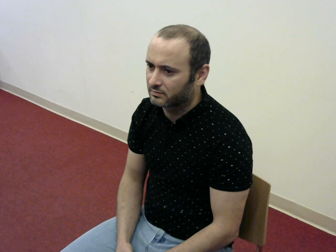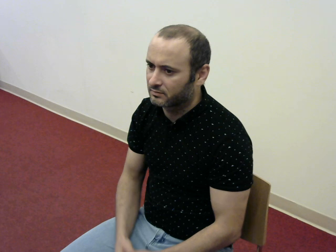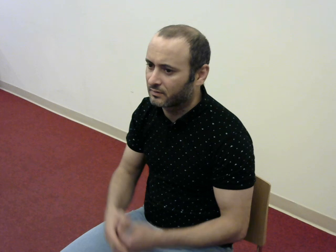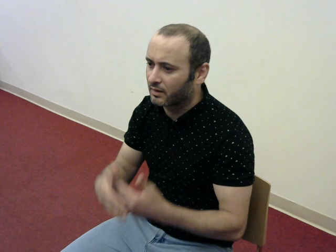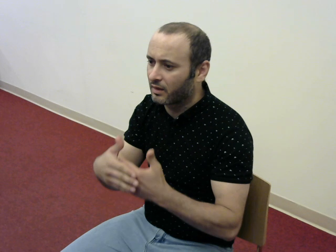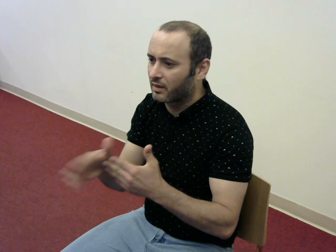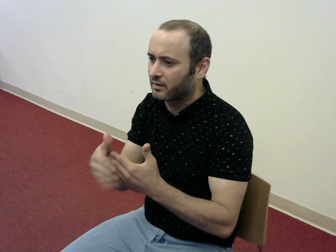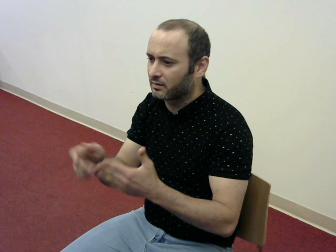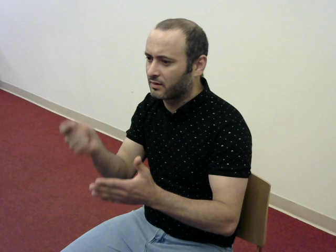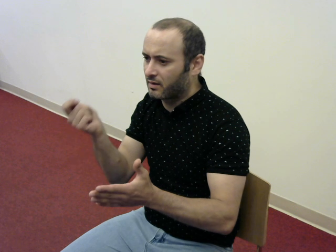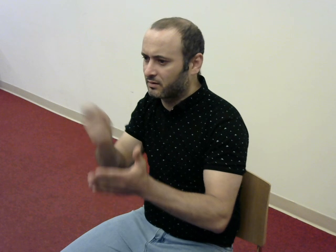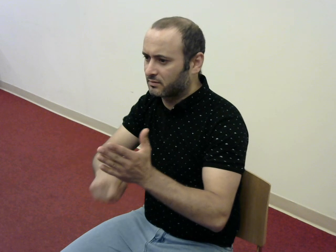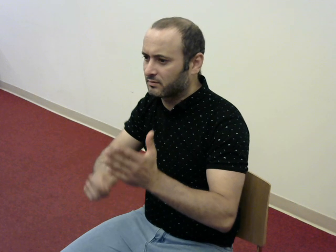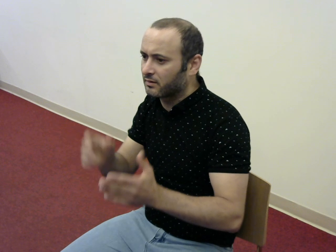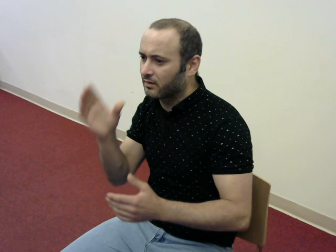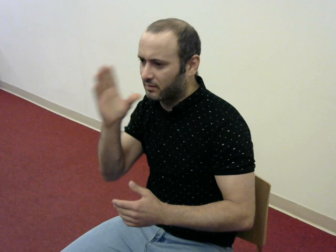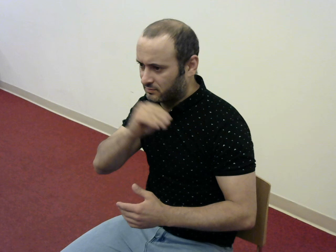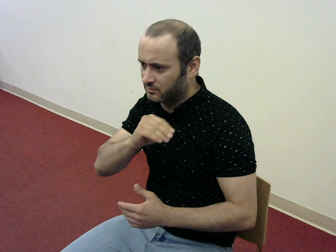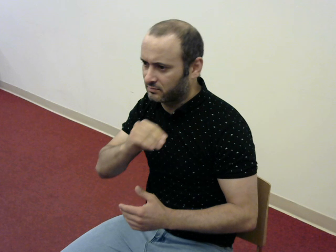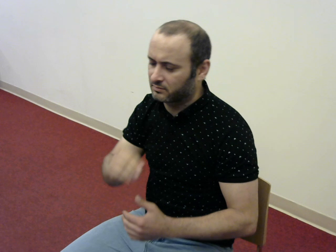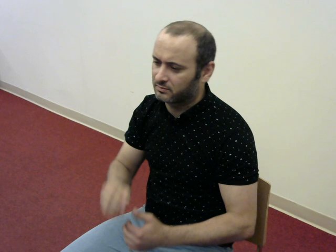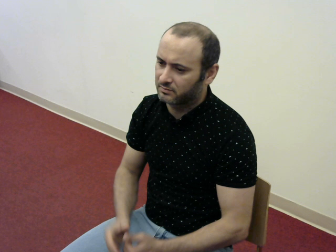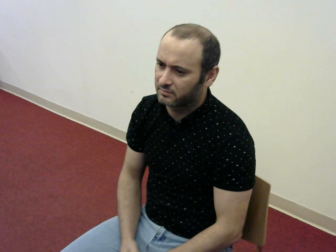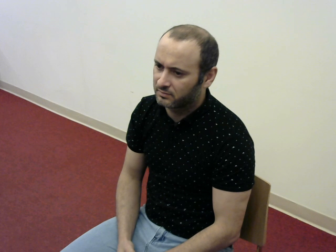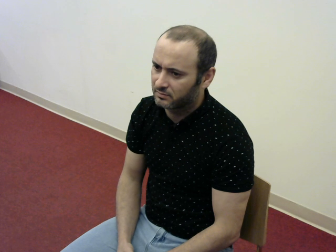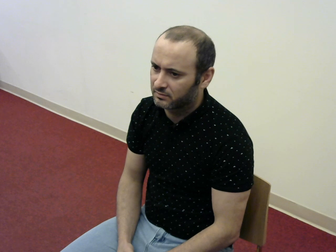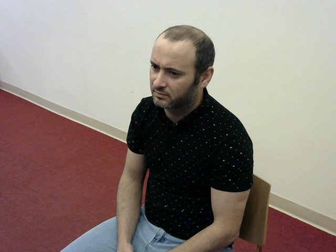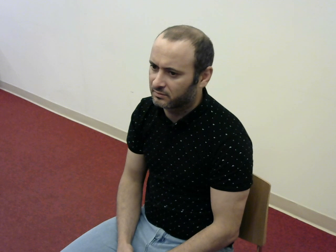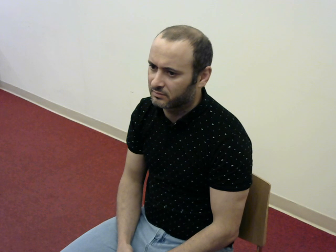Qapını bağlaya bilərsinizmi?